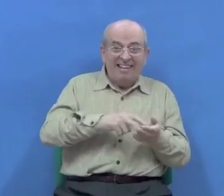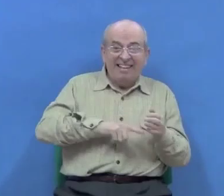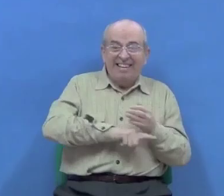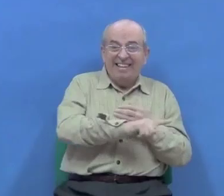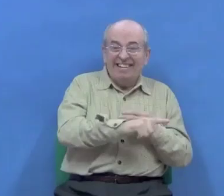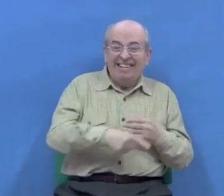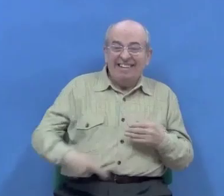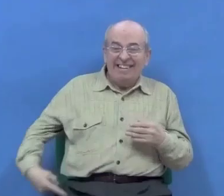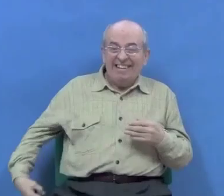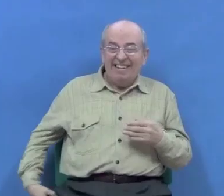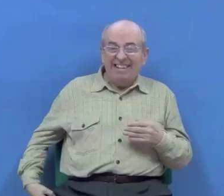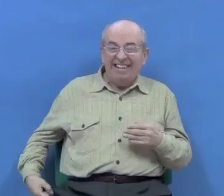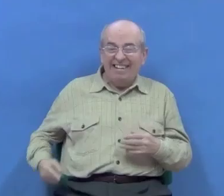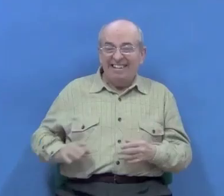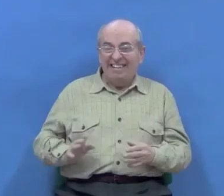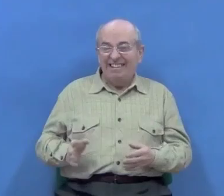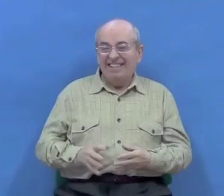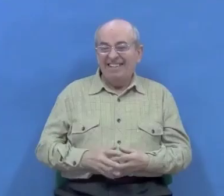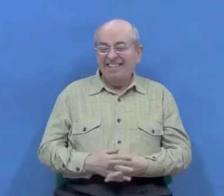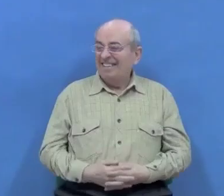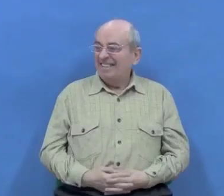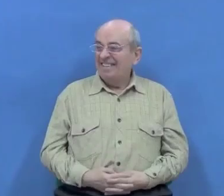Wstała i uciekła, bo dostała w tyłek. Koniec.